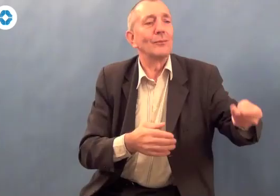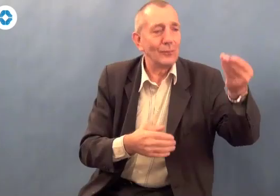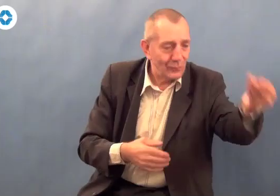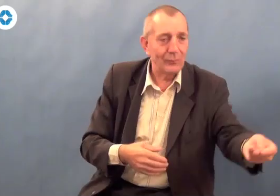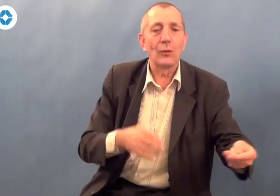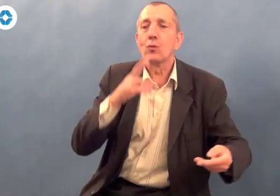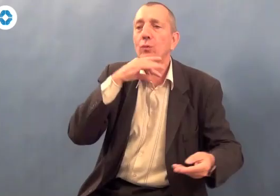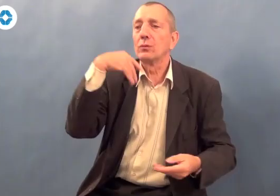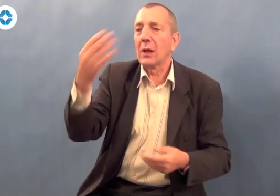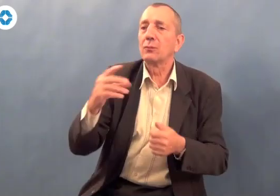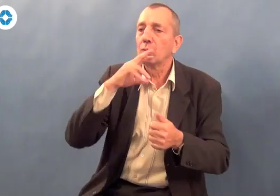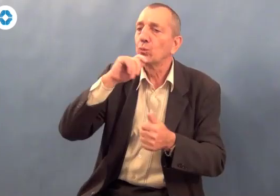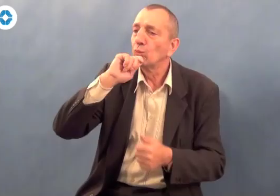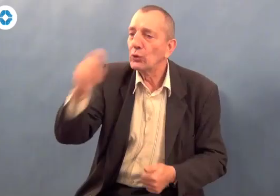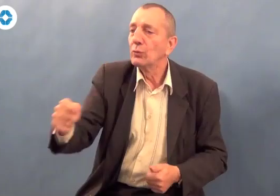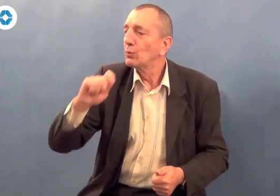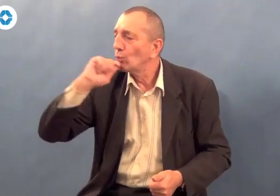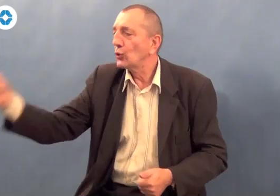A tamten daje mu gruszki gruszki, po jednej dla każdego.